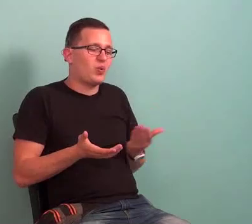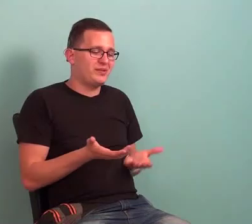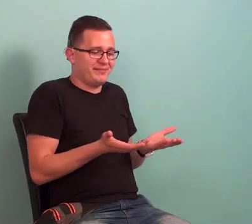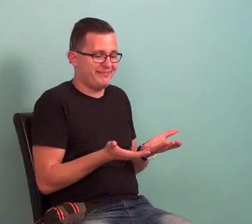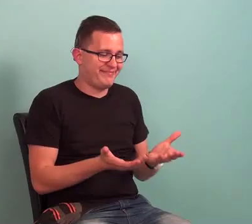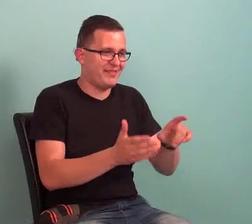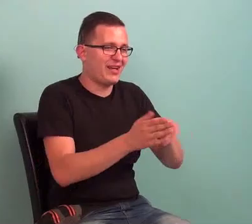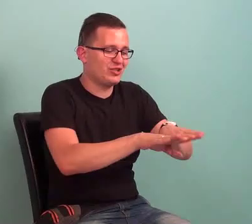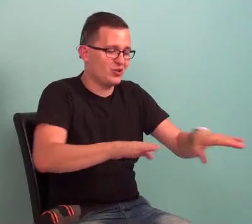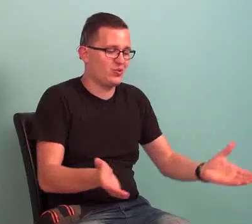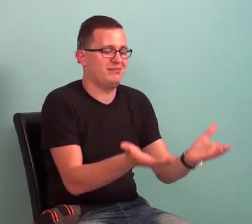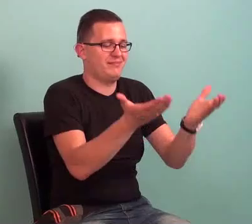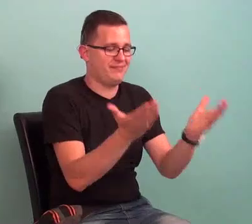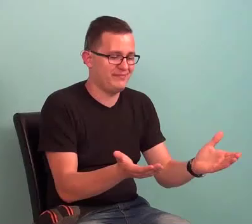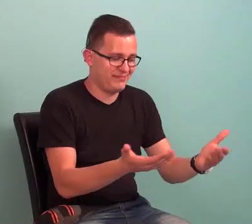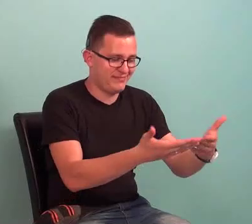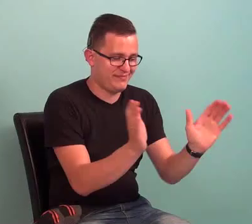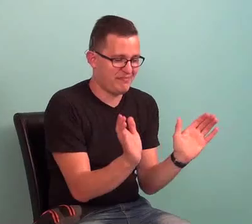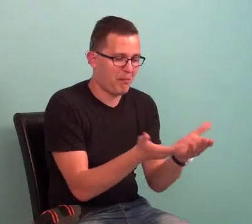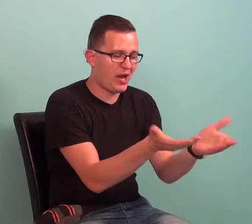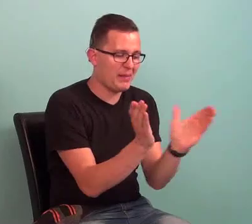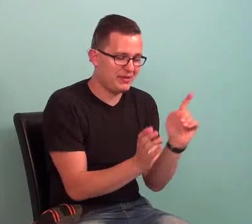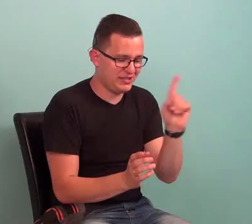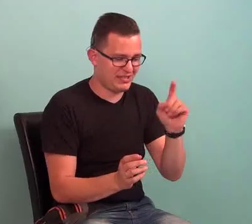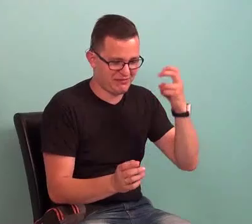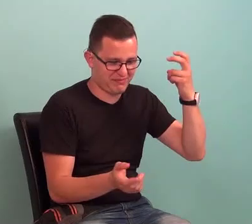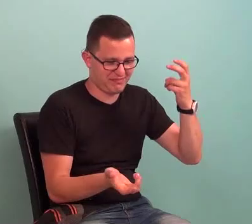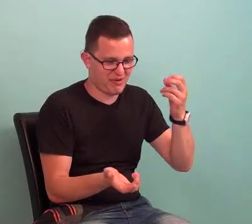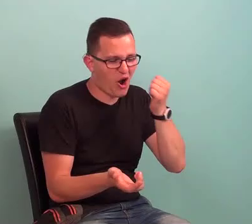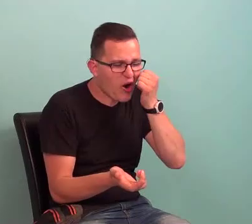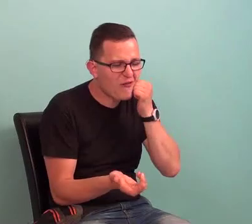Niesie i stawia na stole okrągły pojemnik z czereśniami... owocami.